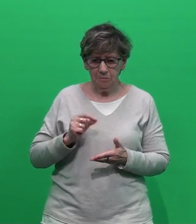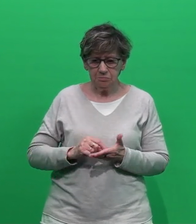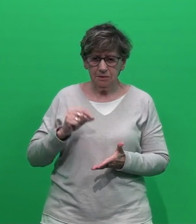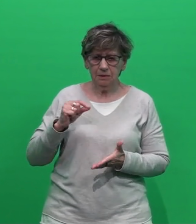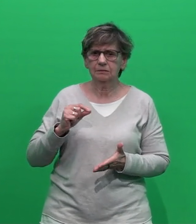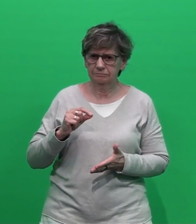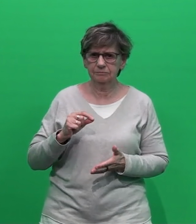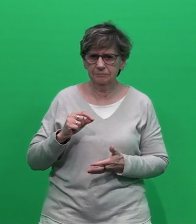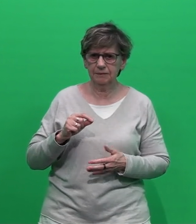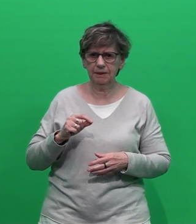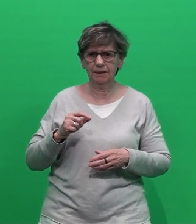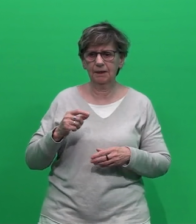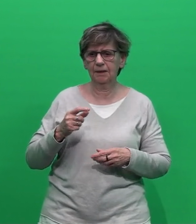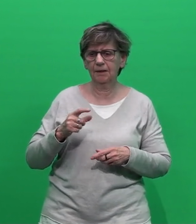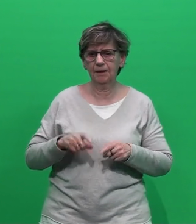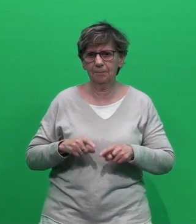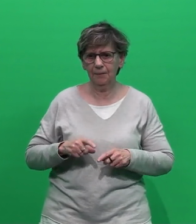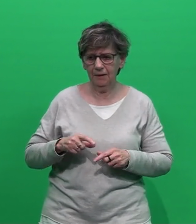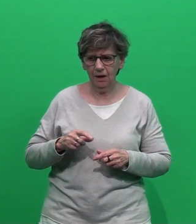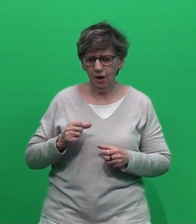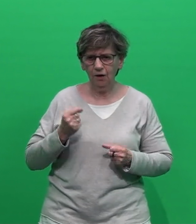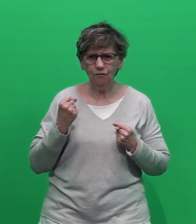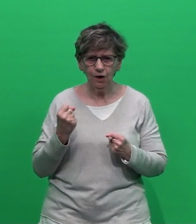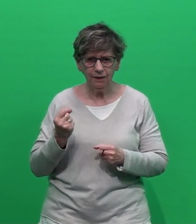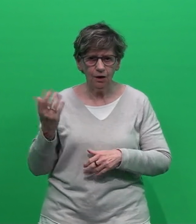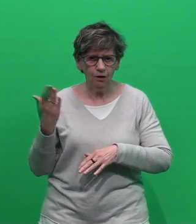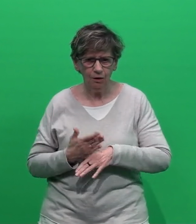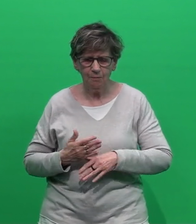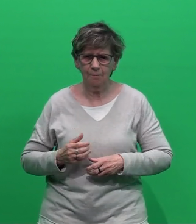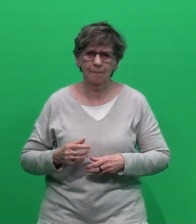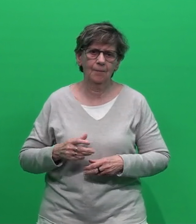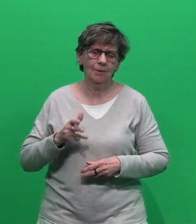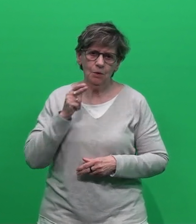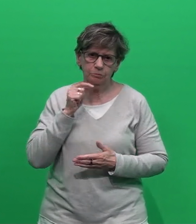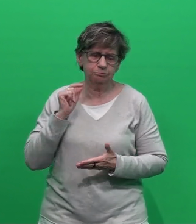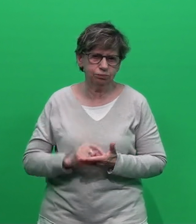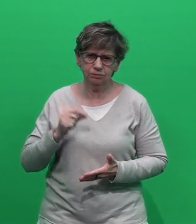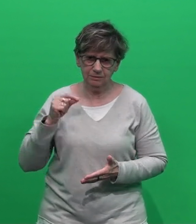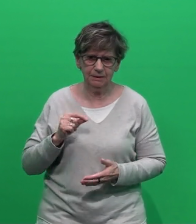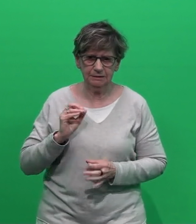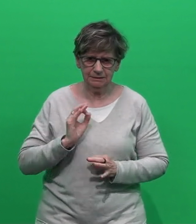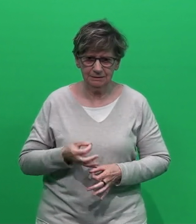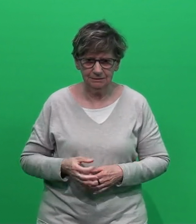Va se de seguida, sí. Però depèn, si ha sigut un cop fort, el dolor comença de seguida, sí.